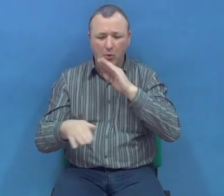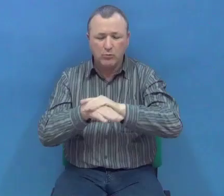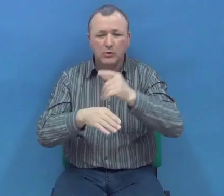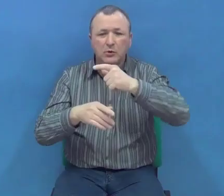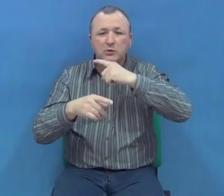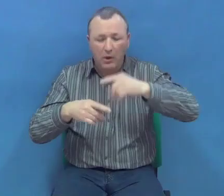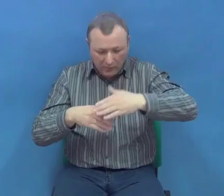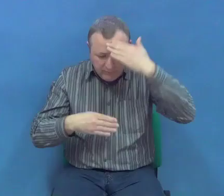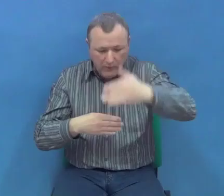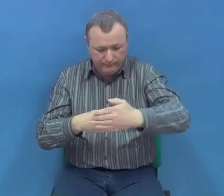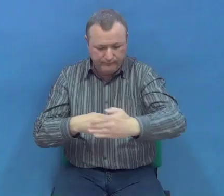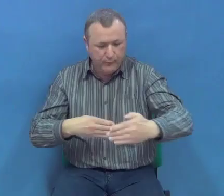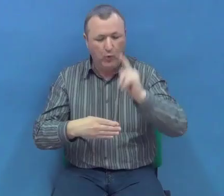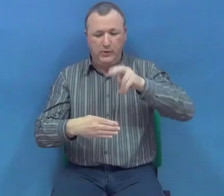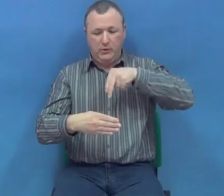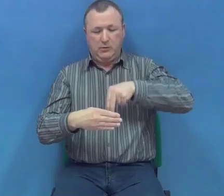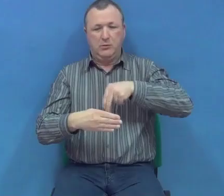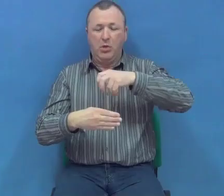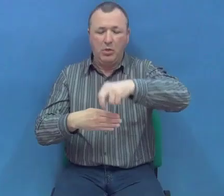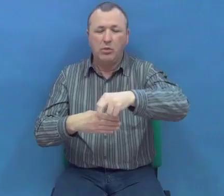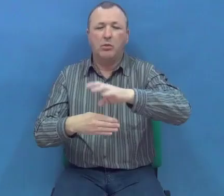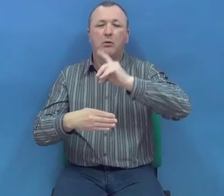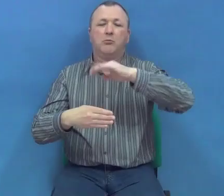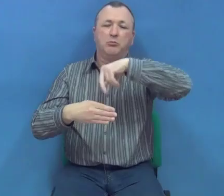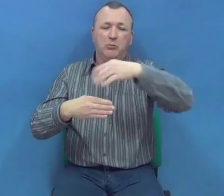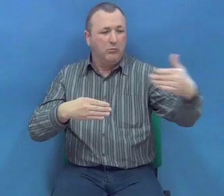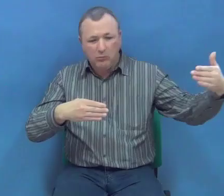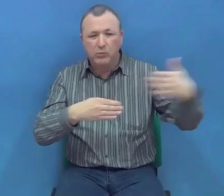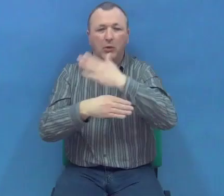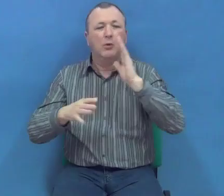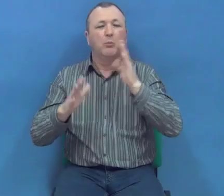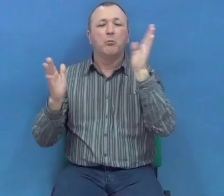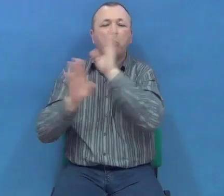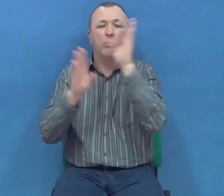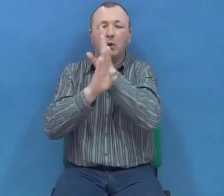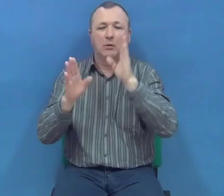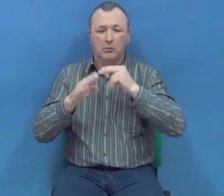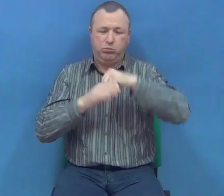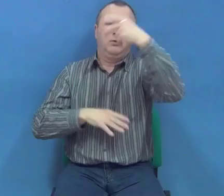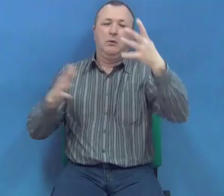Krawężnik jest czerwony, trzeba stać przed nim, bo jeśli się go przekroczy, to jak będzie nadjeżdżał pociąg, to pęd powietrza może porwać człowieka.